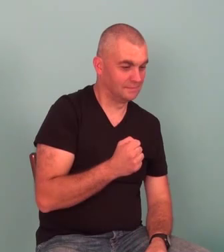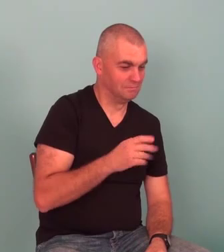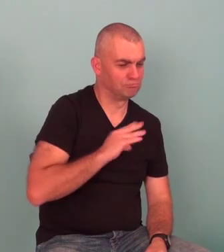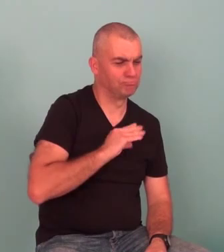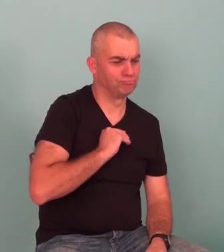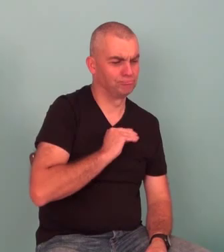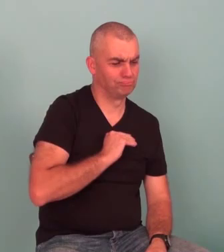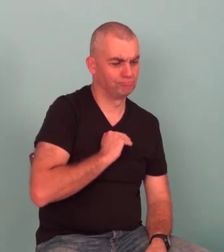Mogę.